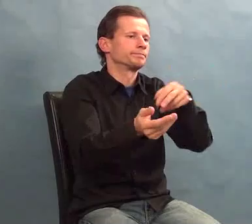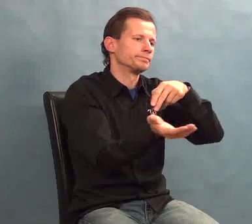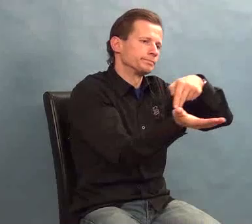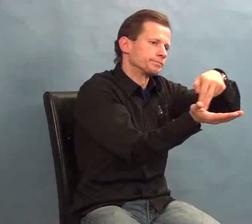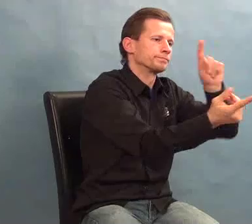Spotykają się.